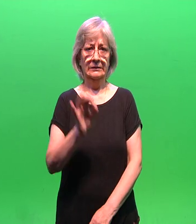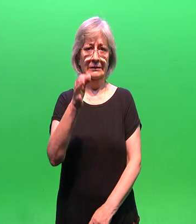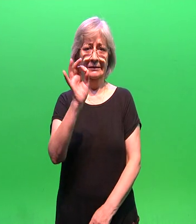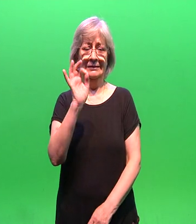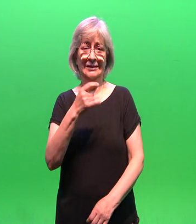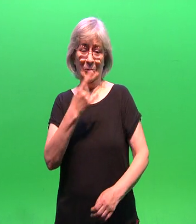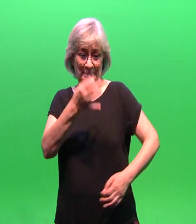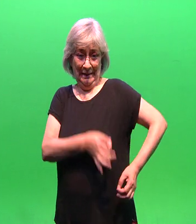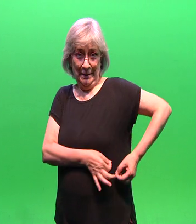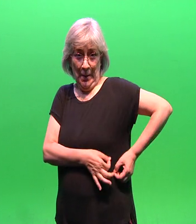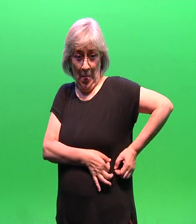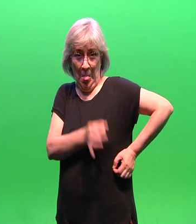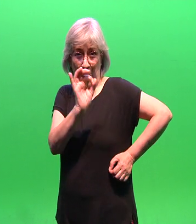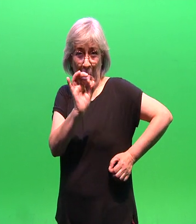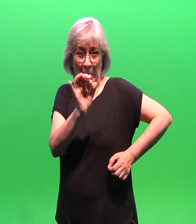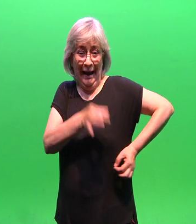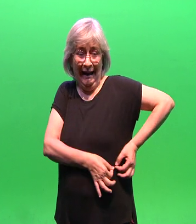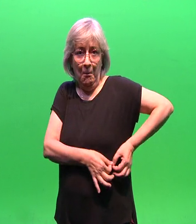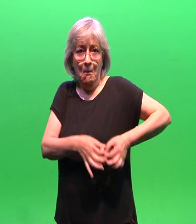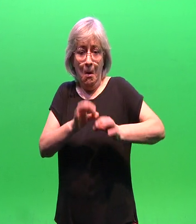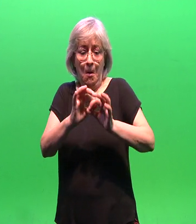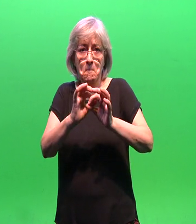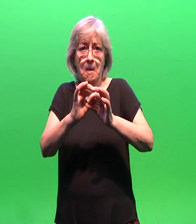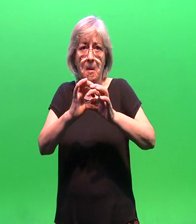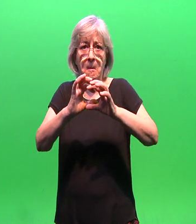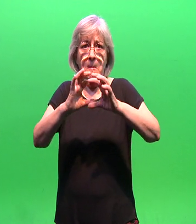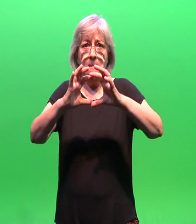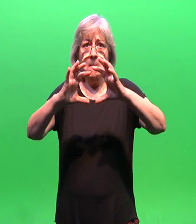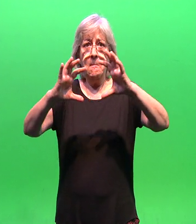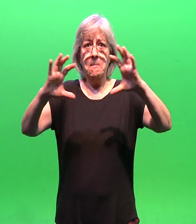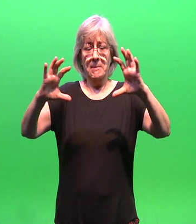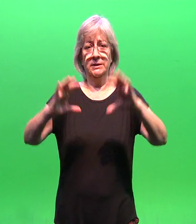Sí, tenia unes taquest petites aquí al costat i se m'han anat fent grans de mida.